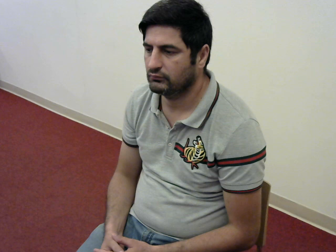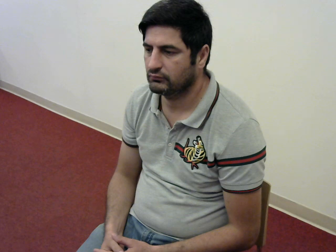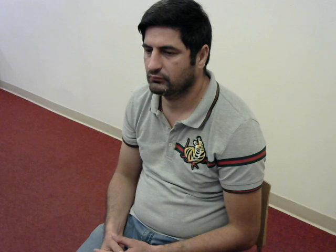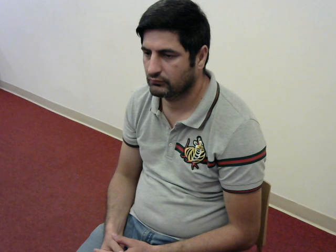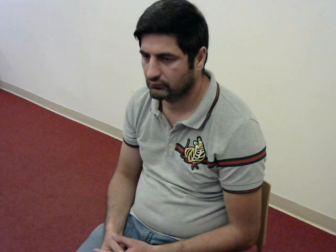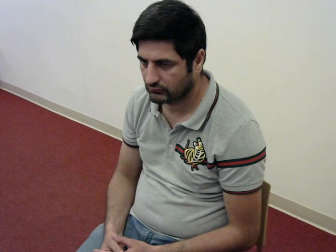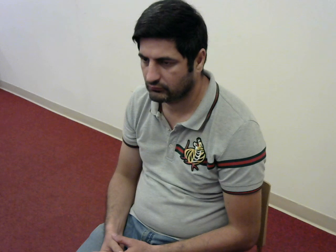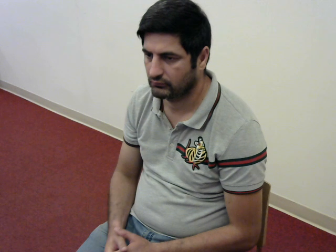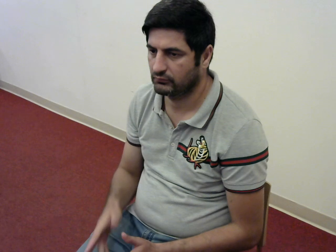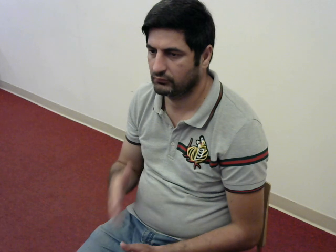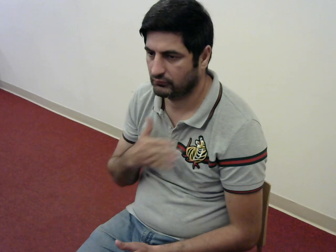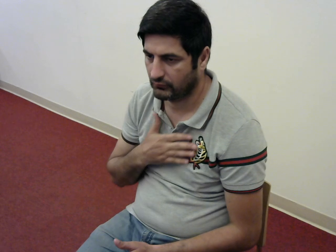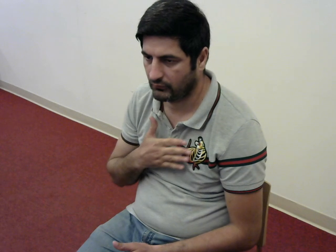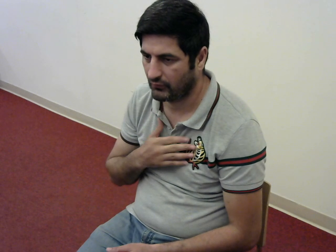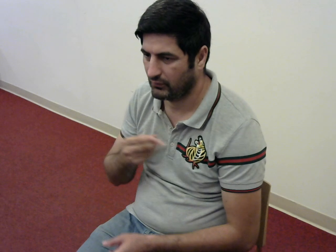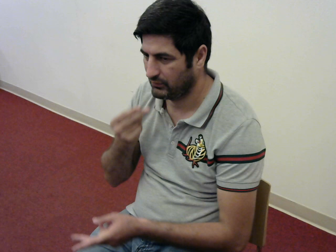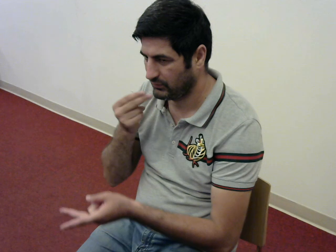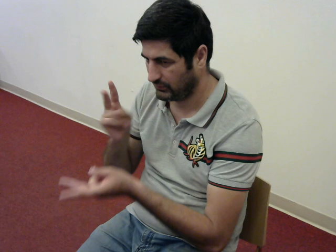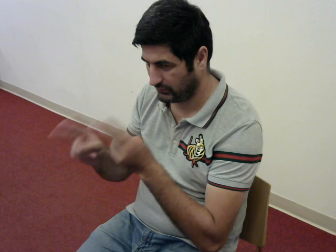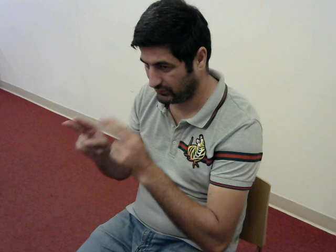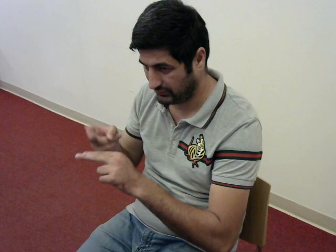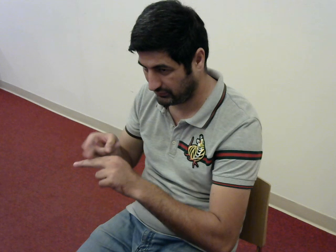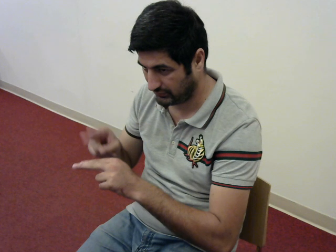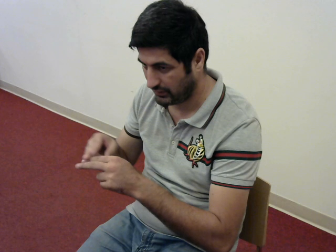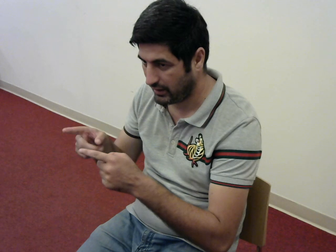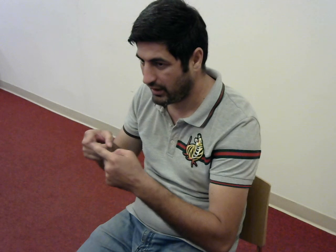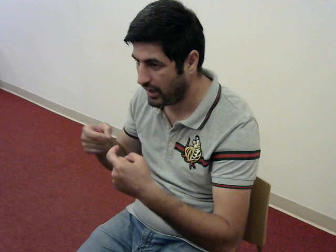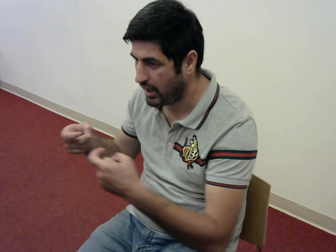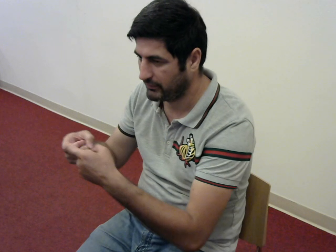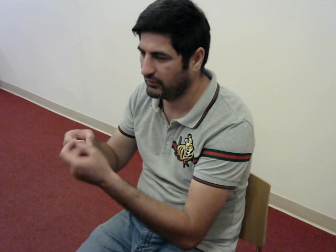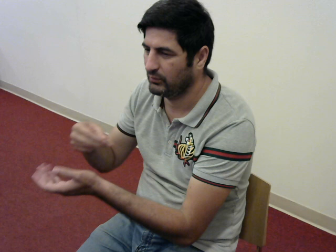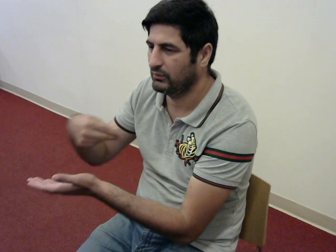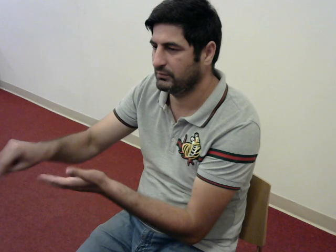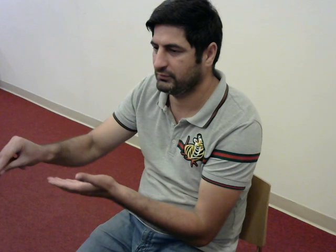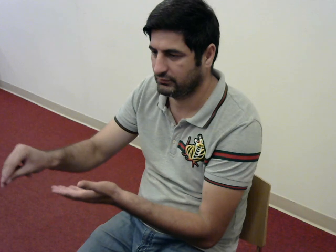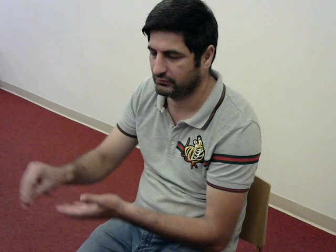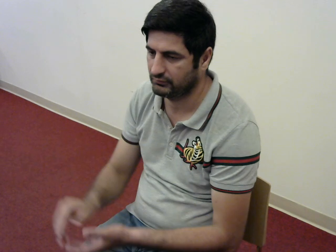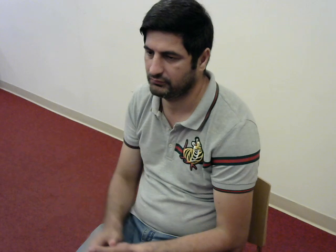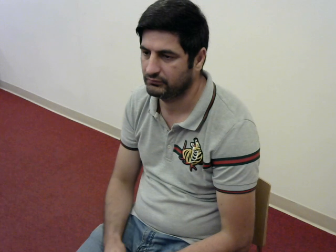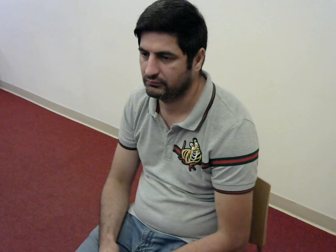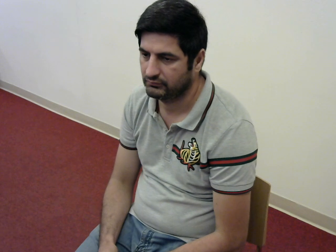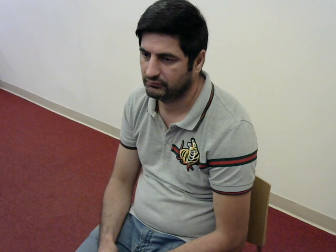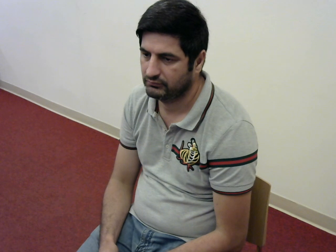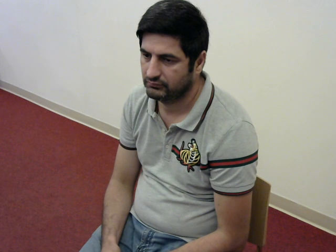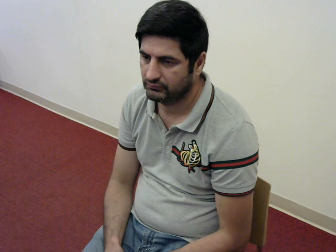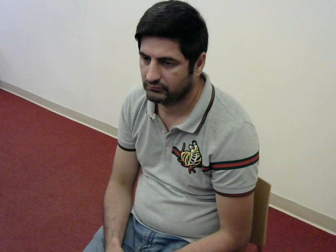Mən mətbəx üçün qab almalıyam